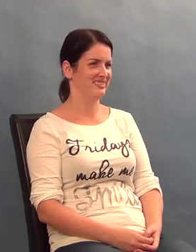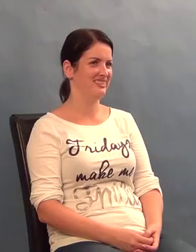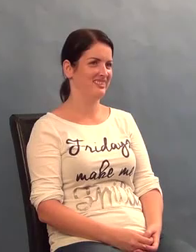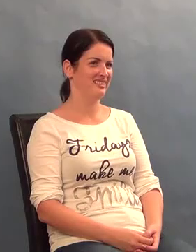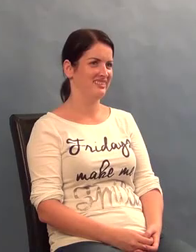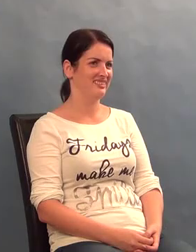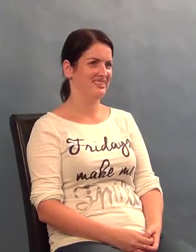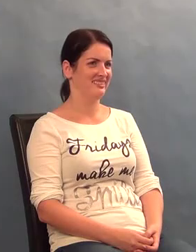Ja tego nie widziałam.